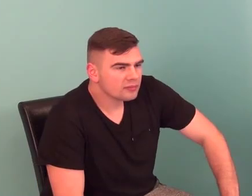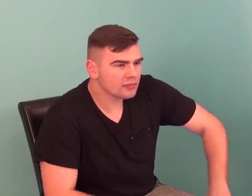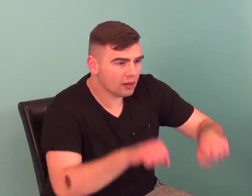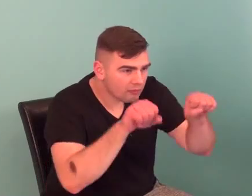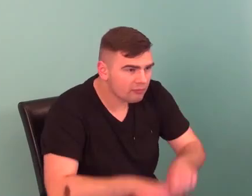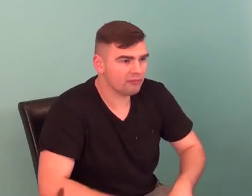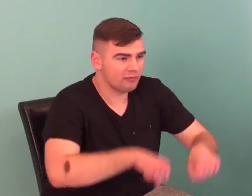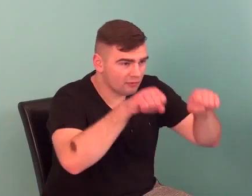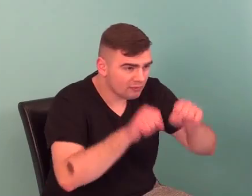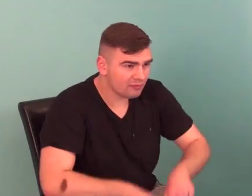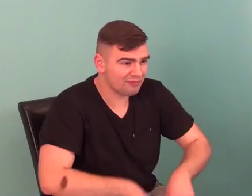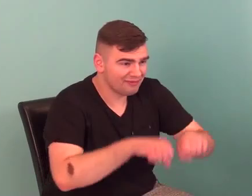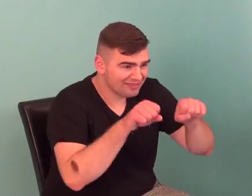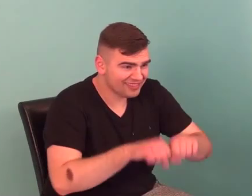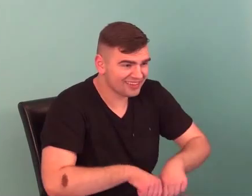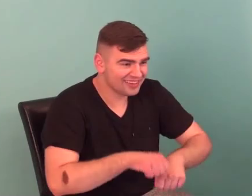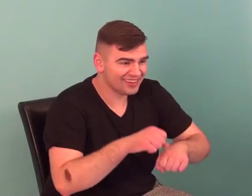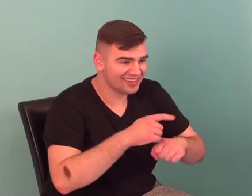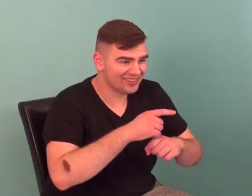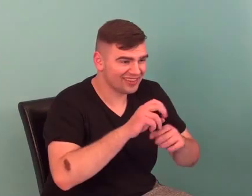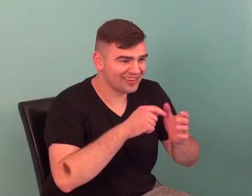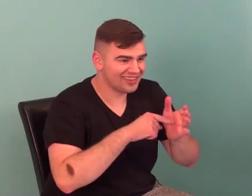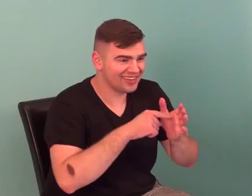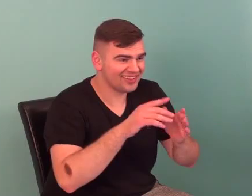Drezyna, właśnie o to chodzi?